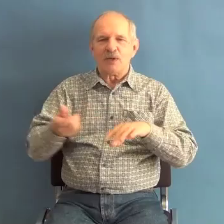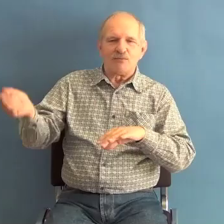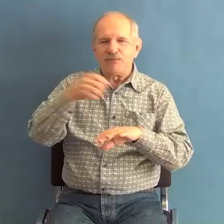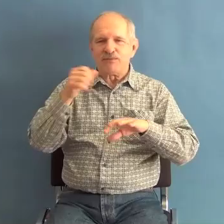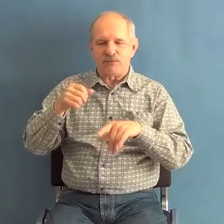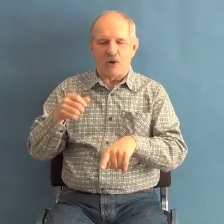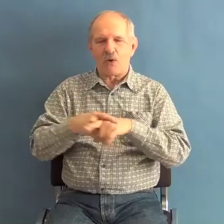Myje go.